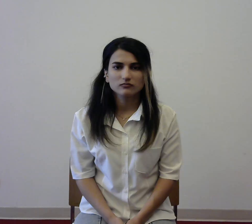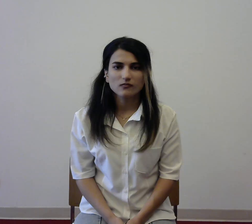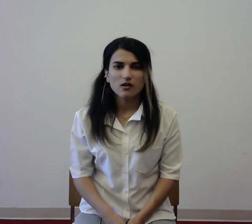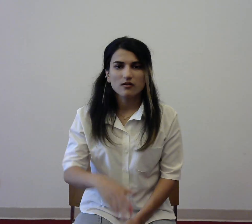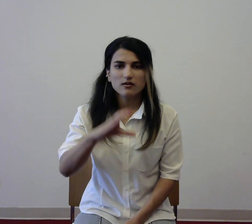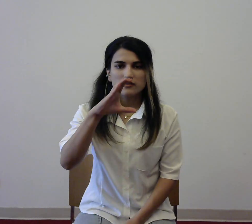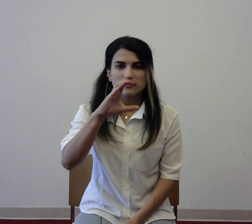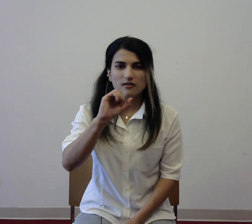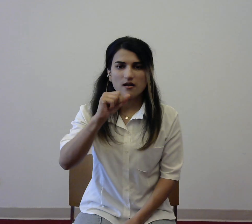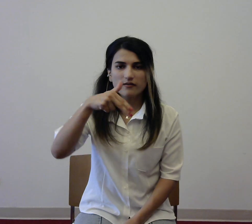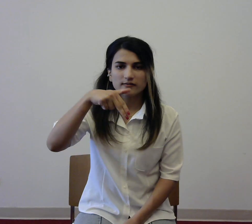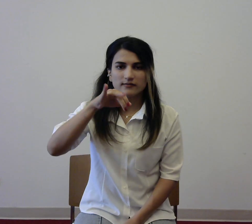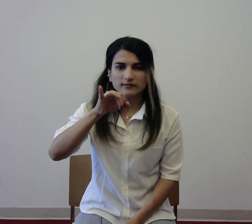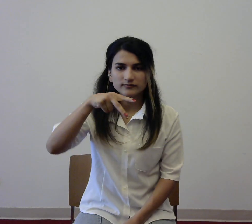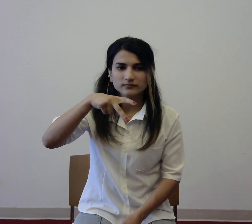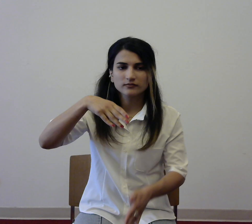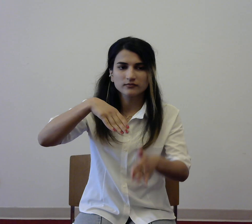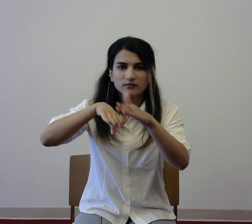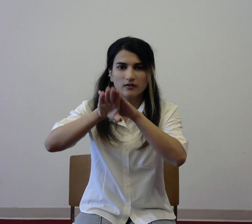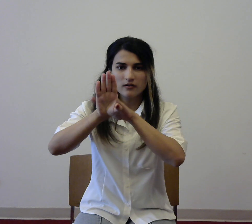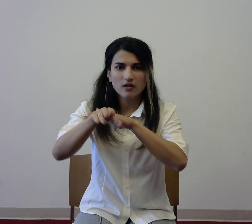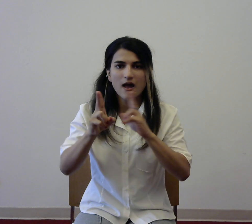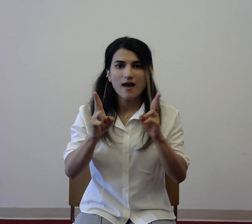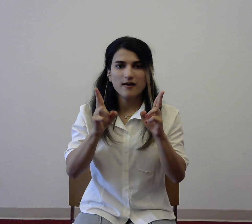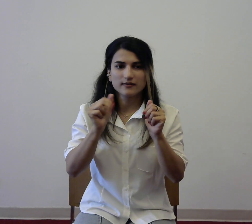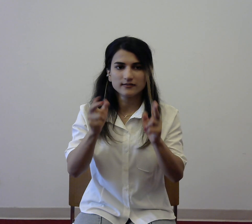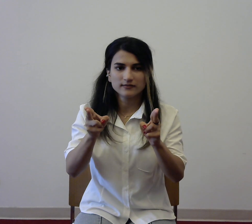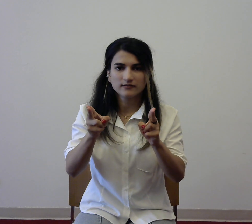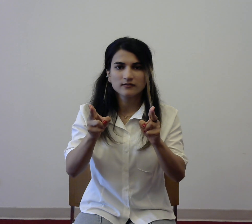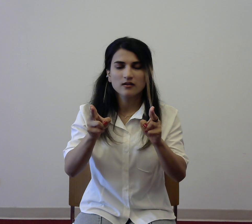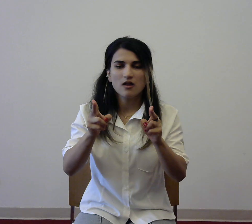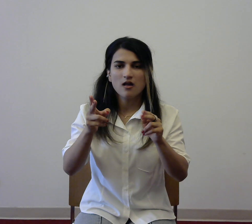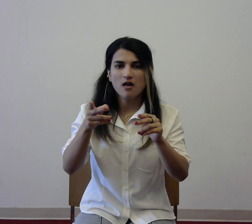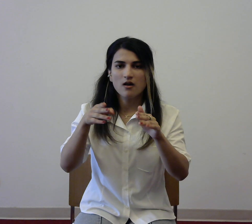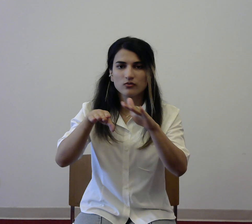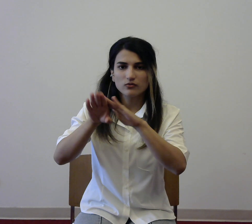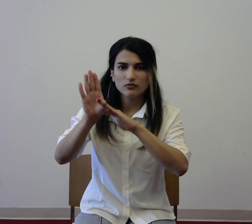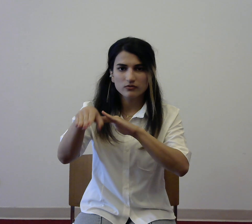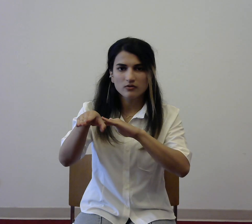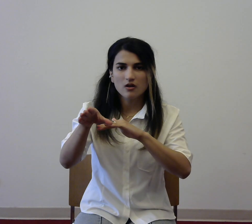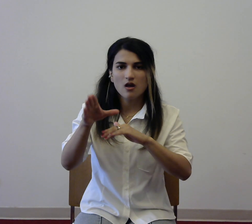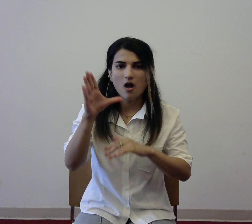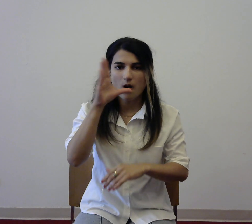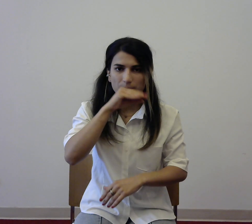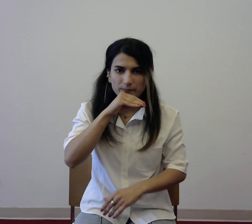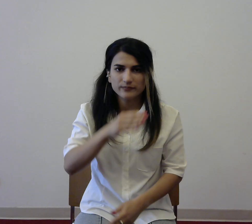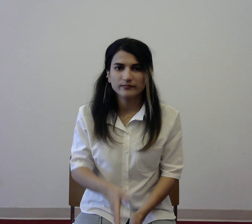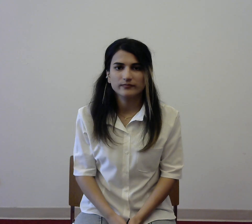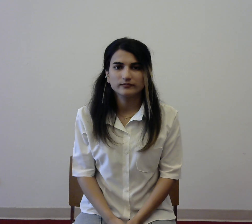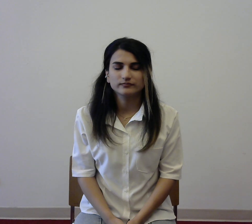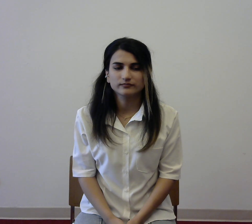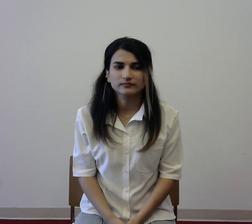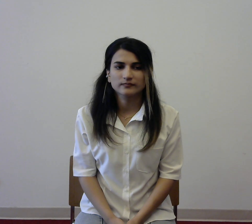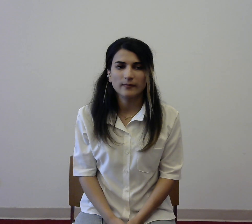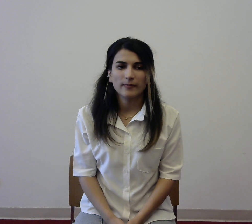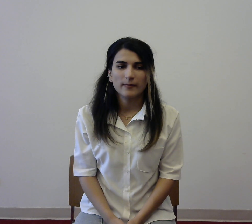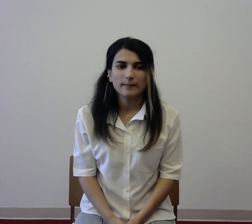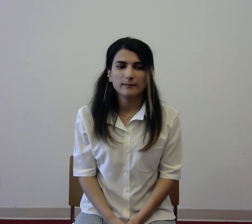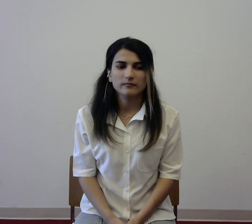Sahil metrosuna necə gedə bilərəm?